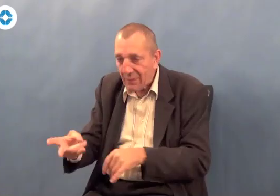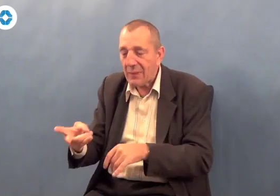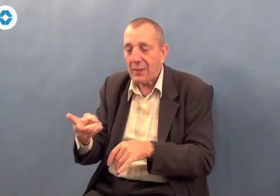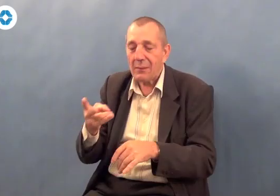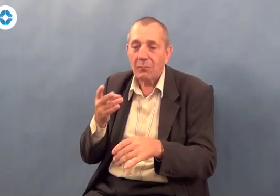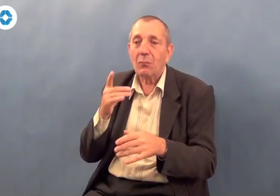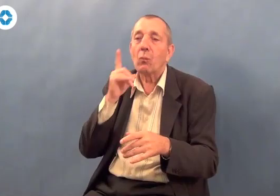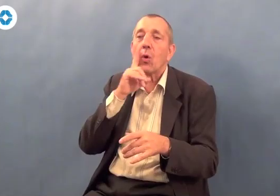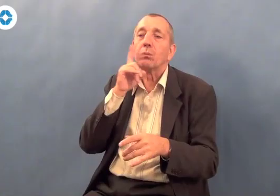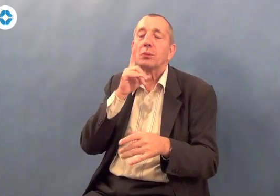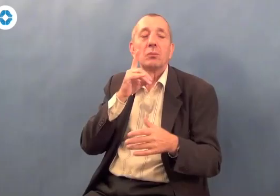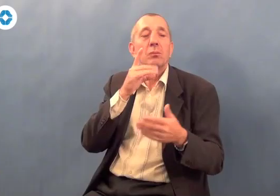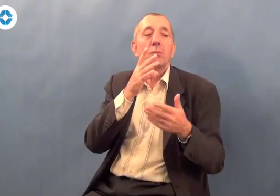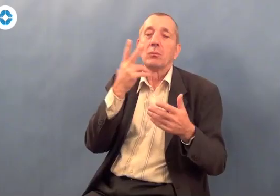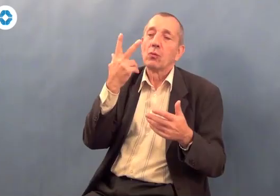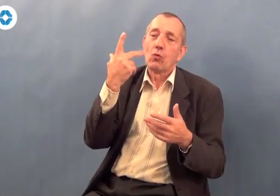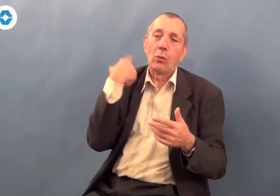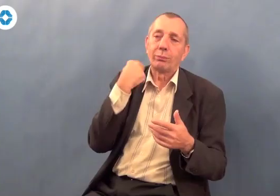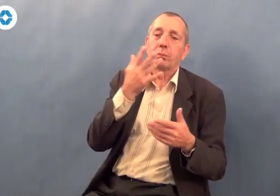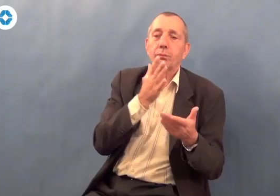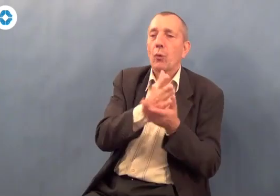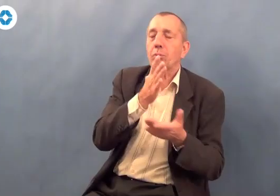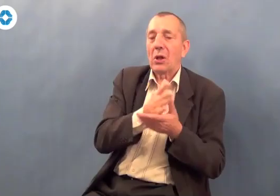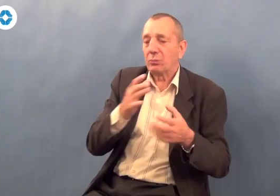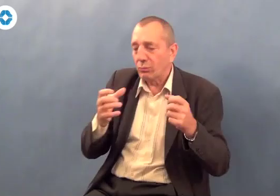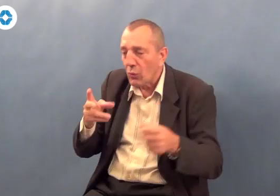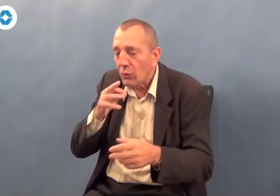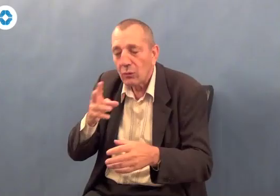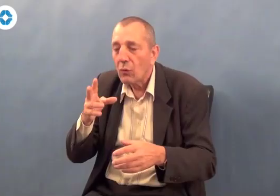Trzy osoby, chłopcy, pomagają mu podnosić kosz.